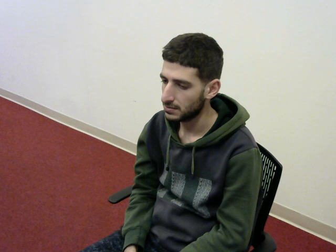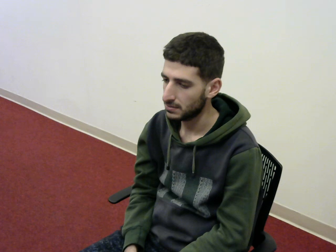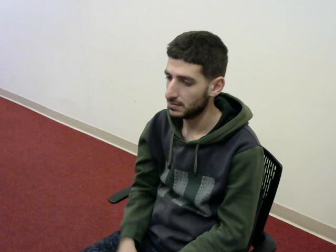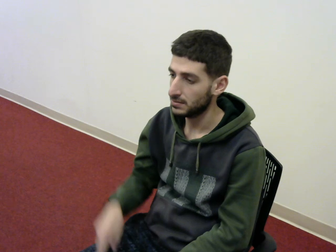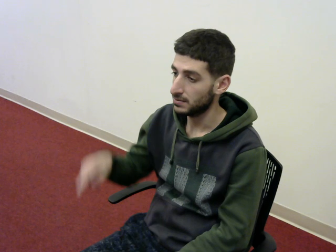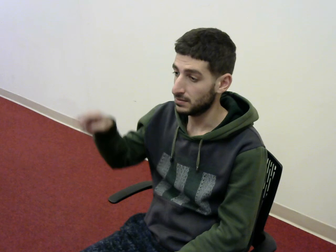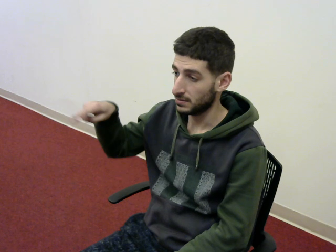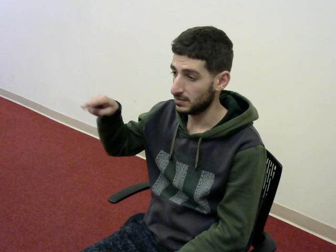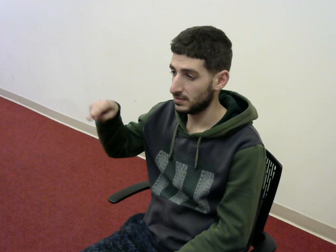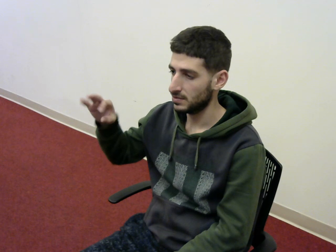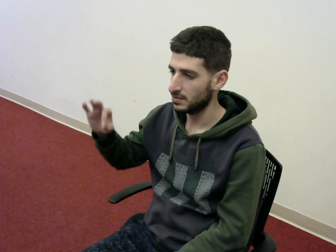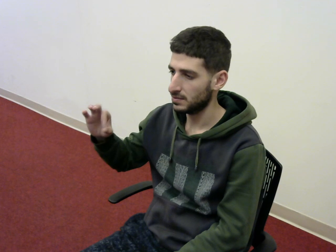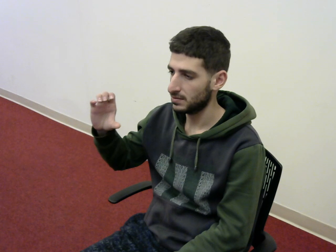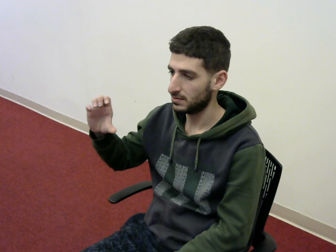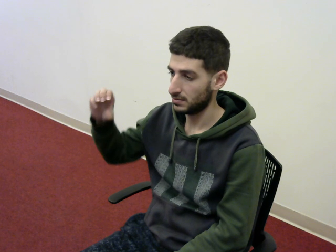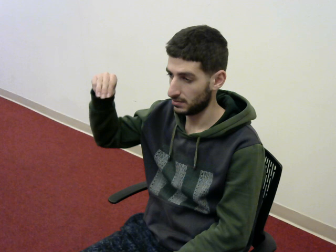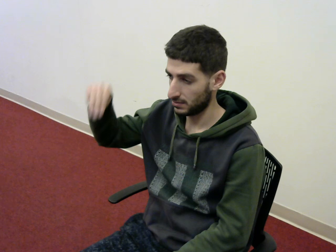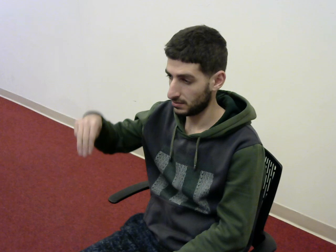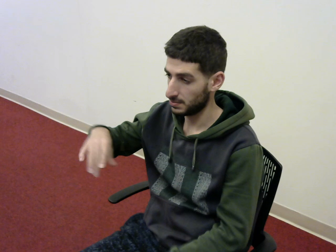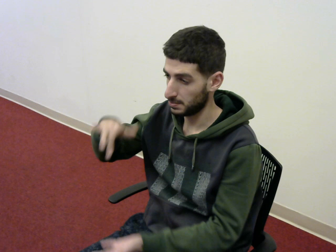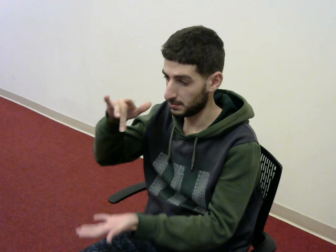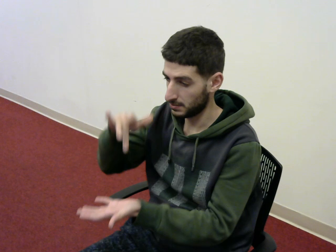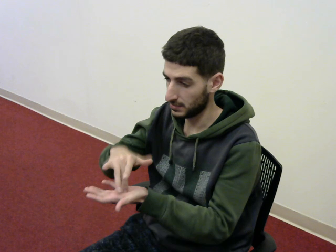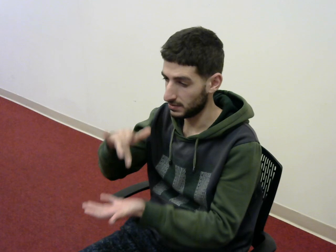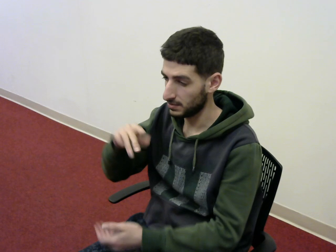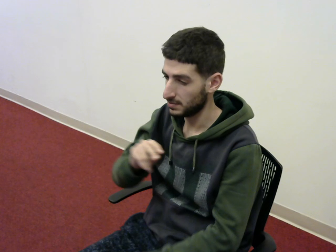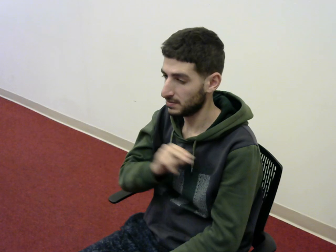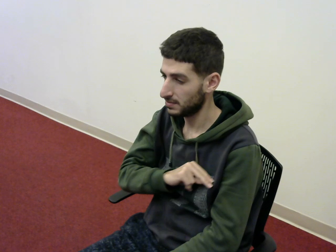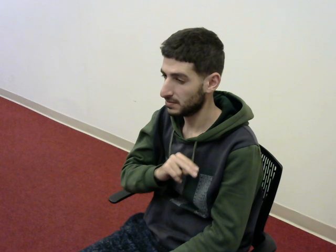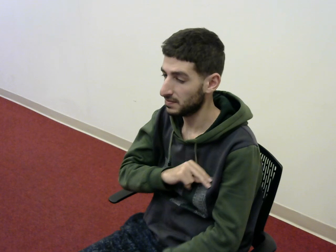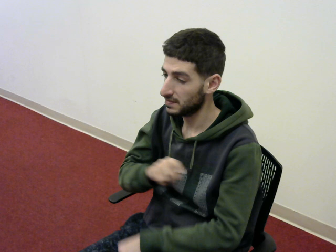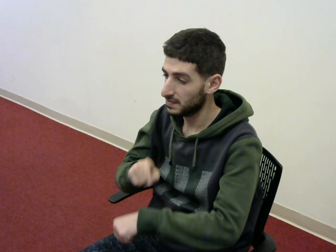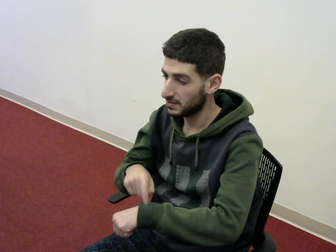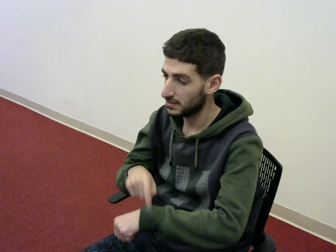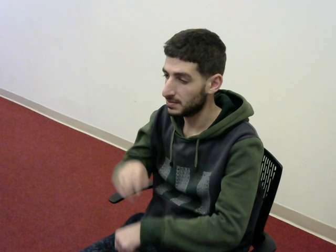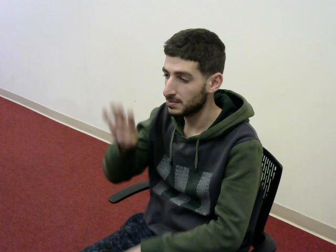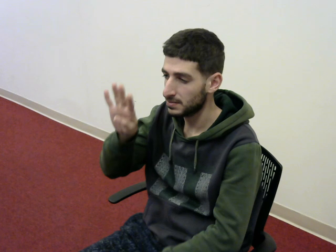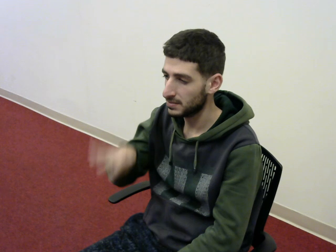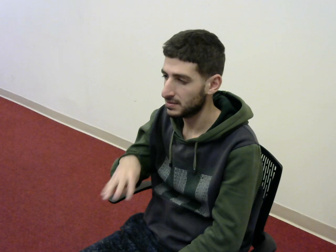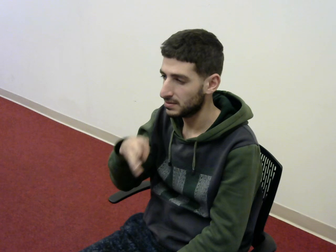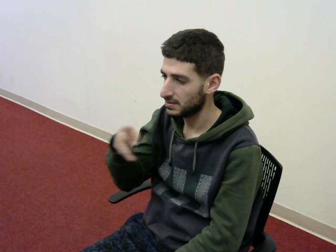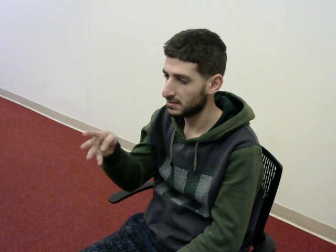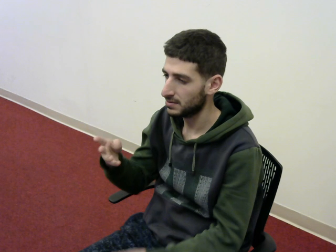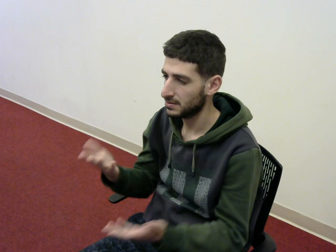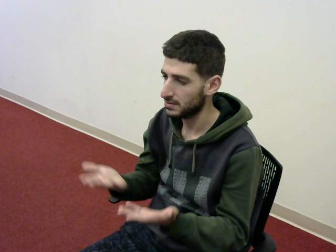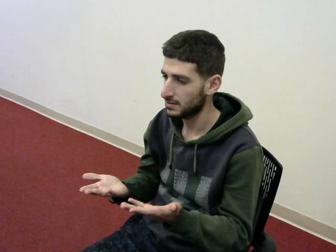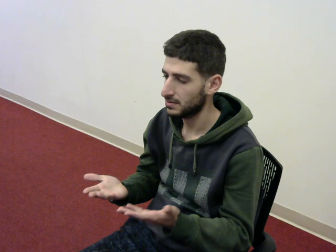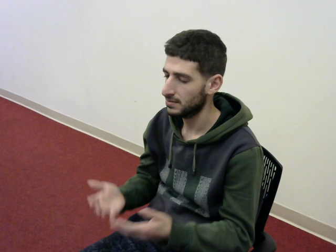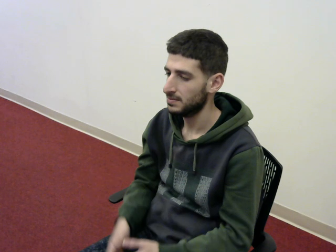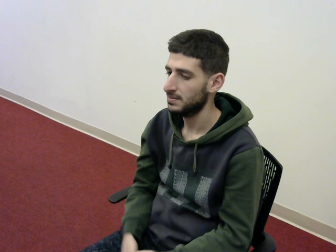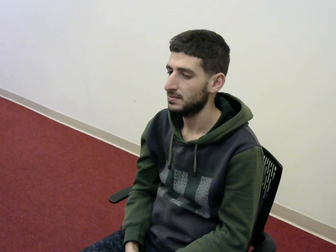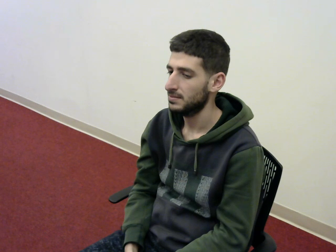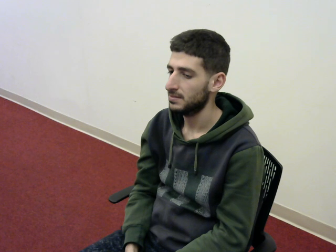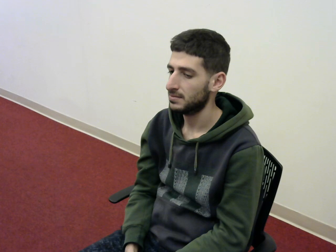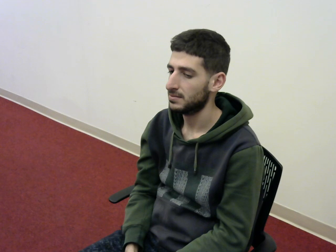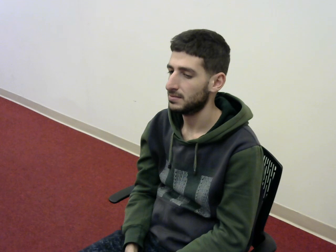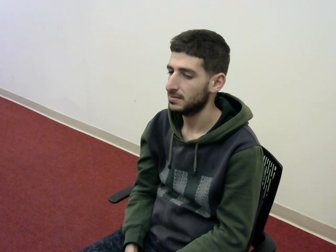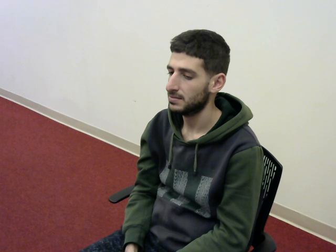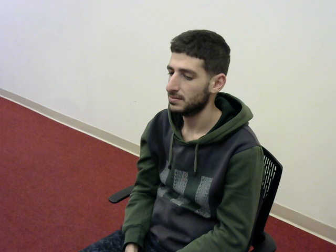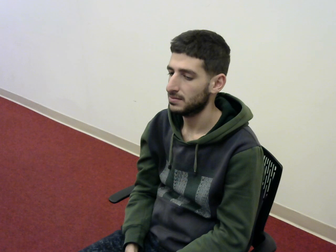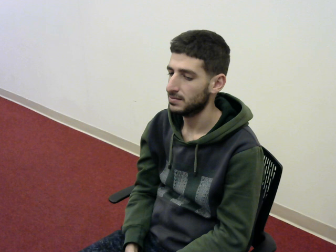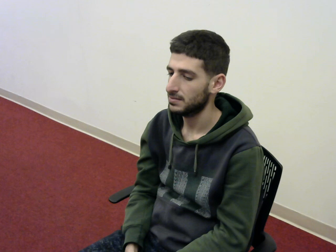DOST Mərkəzlərində iş saatı,qrafiki necədir?